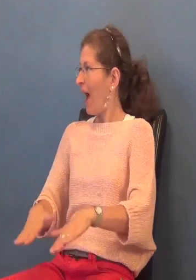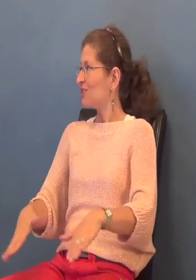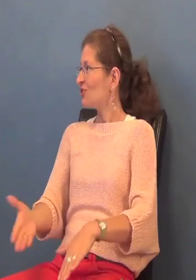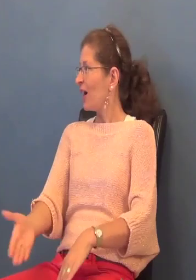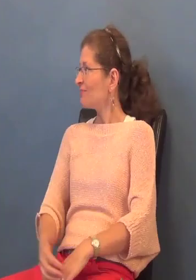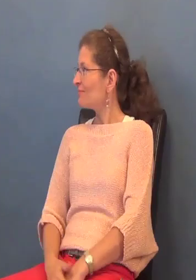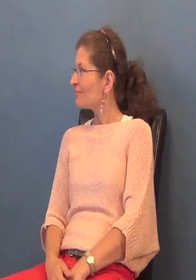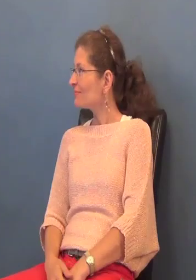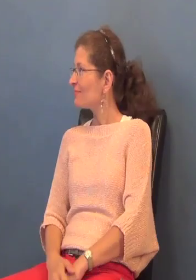To plaża.